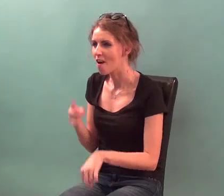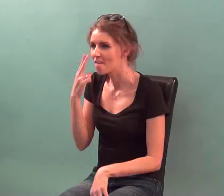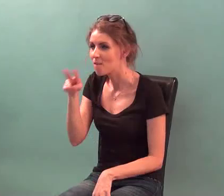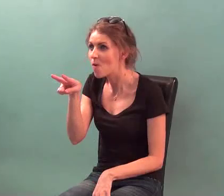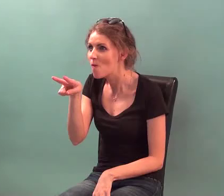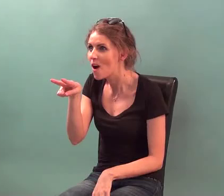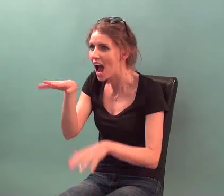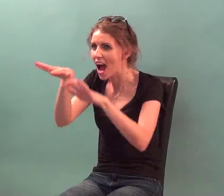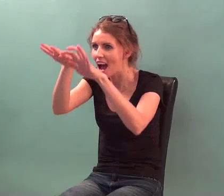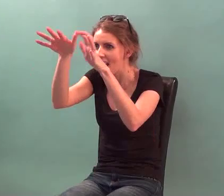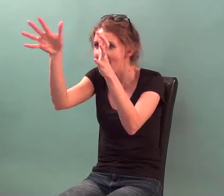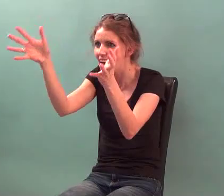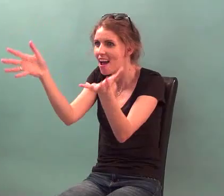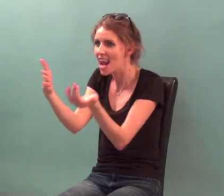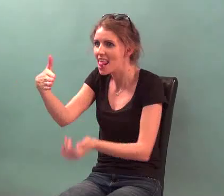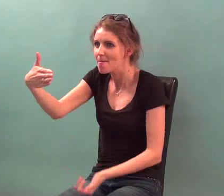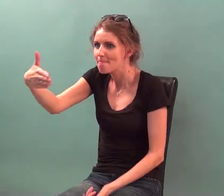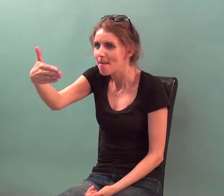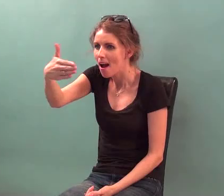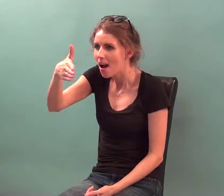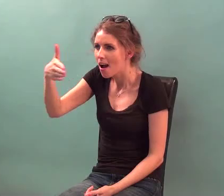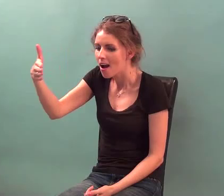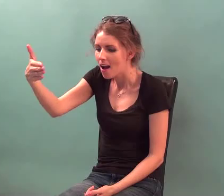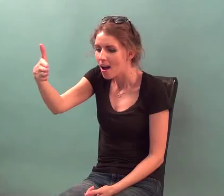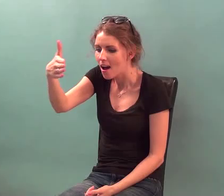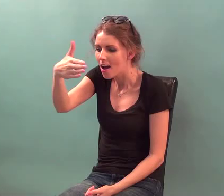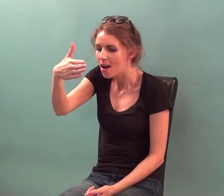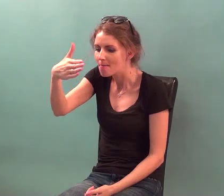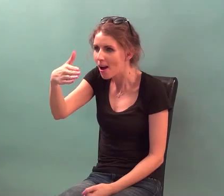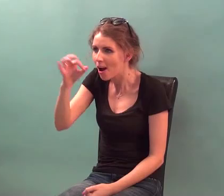Zauważa rybę w kulistym akwarium.